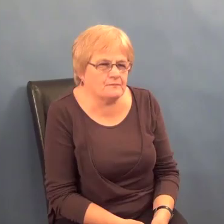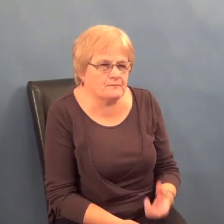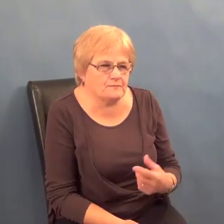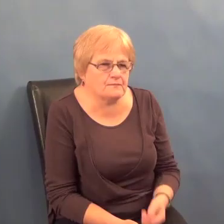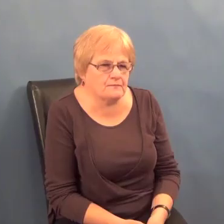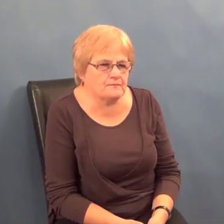Aha.